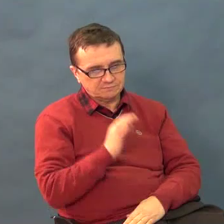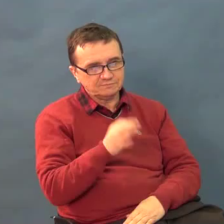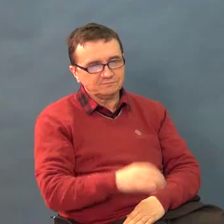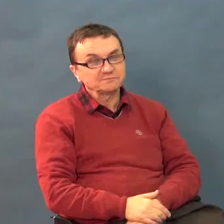Dobrze.